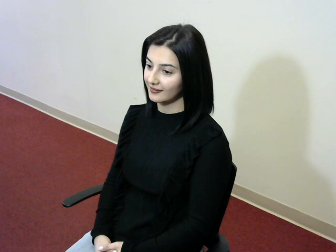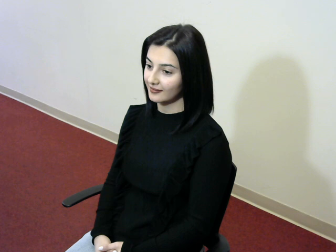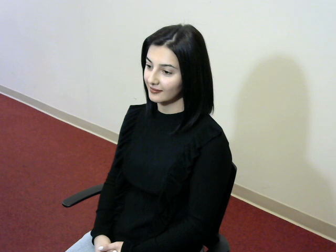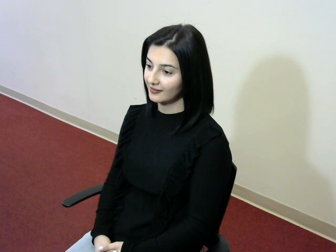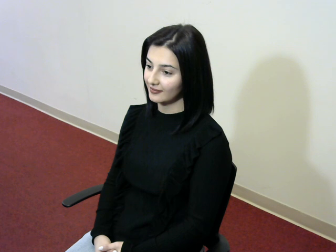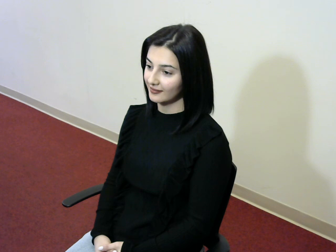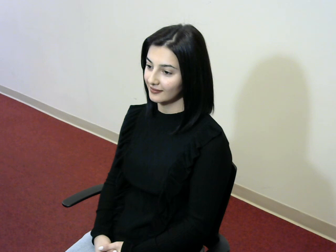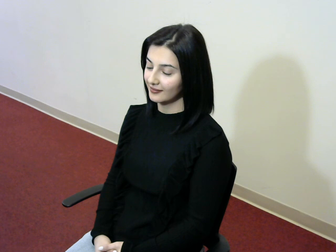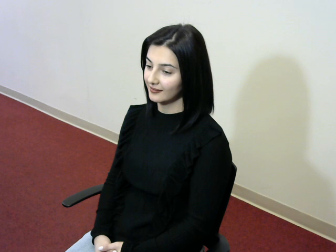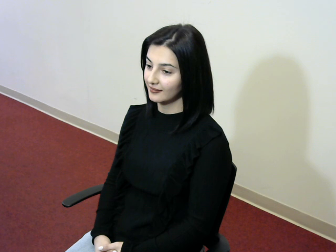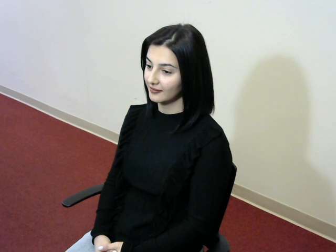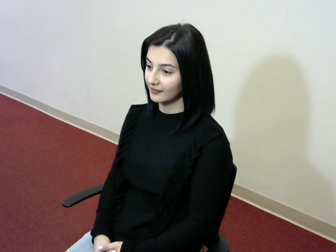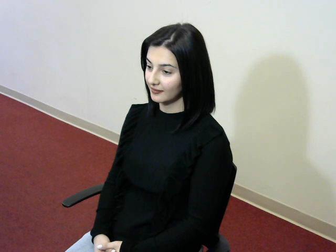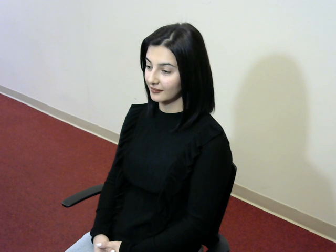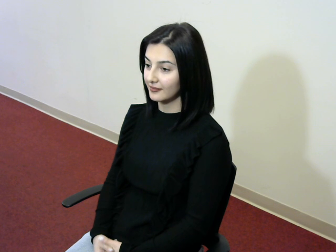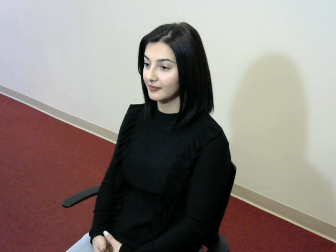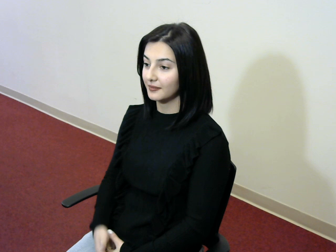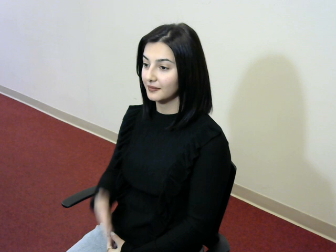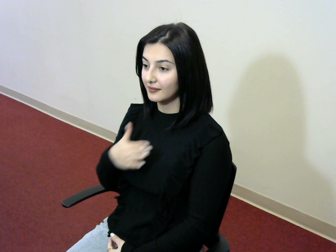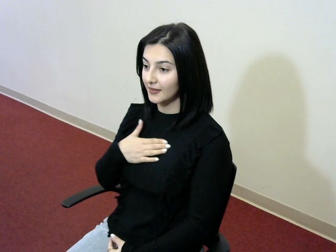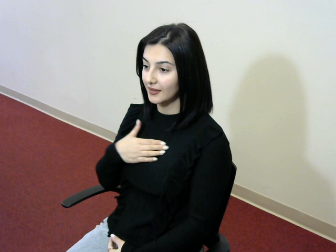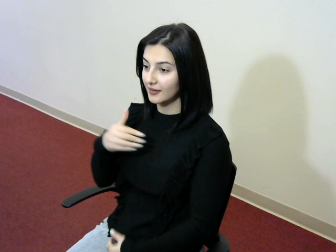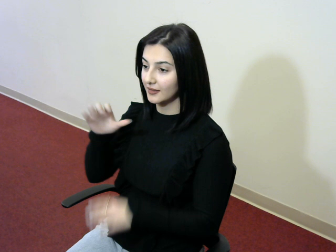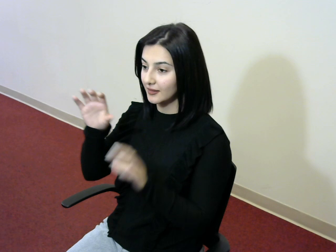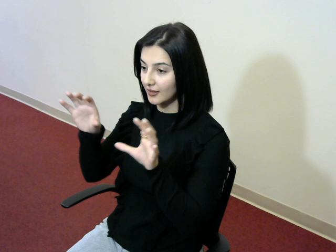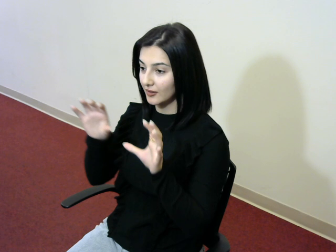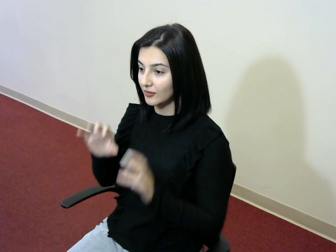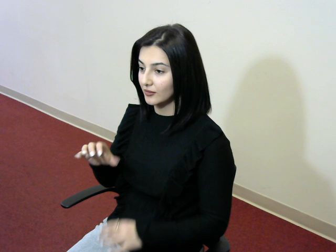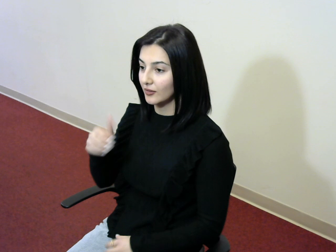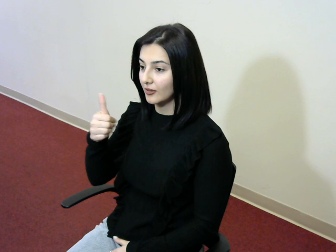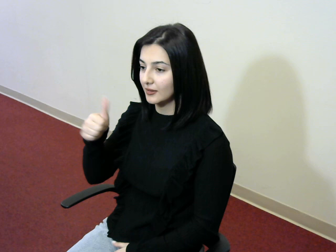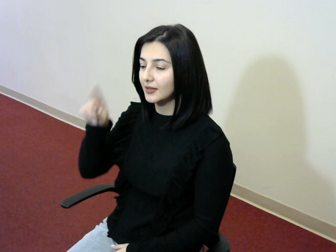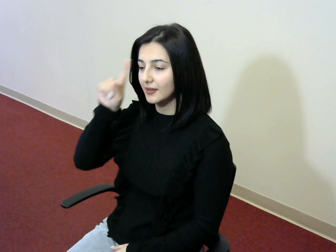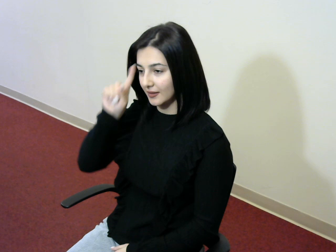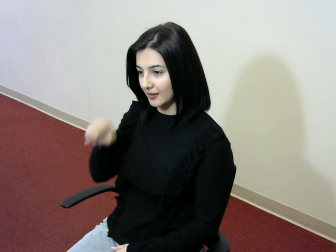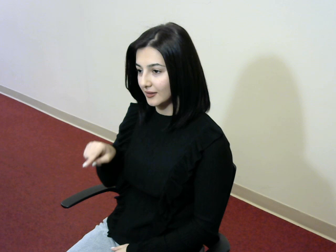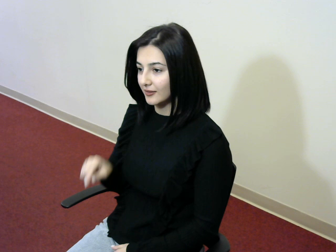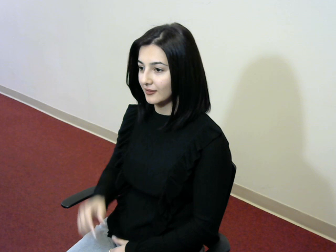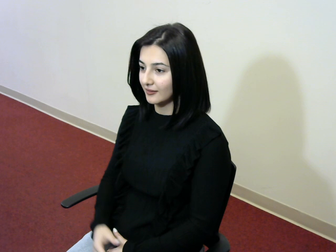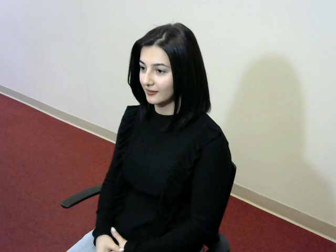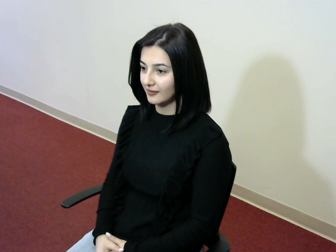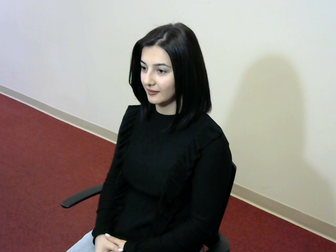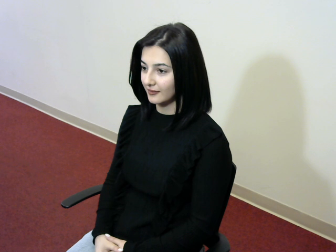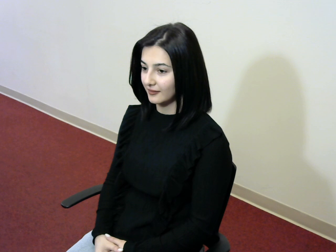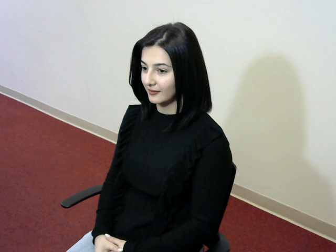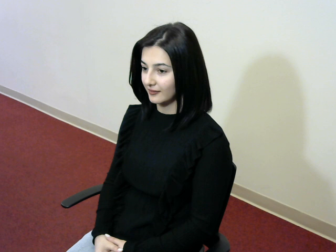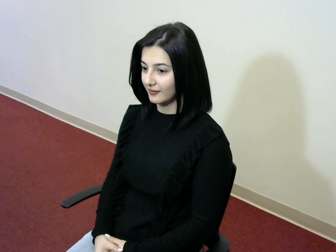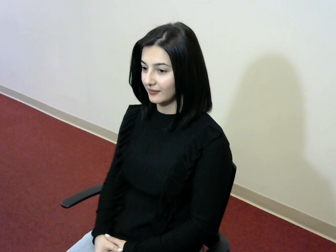Mən qanunvericiliyi yaxşı bilirəm